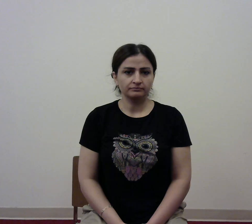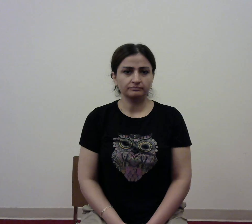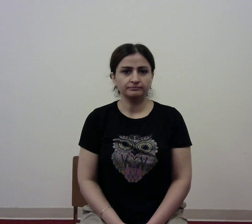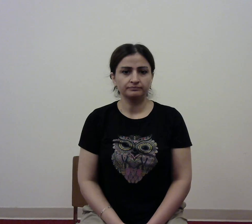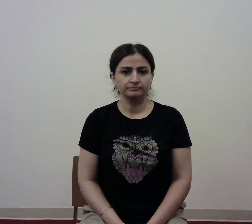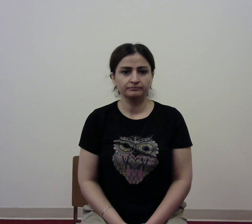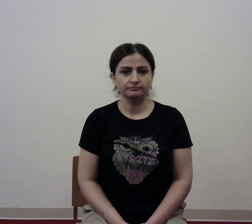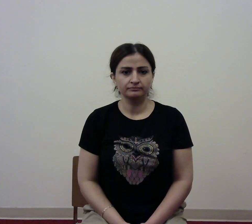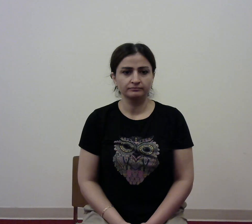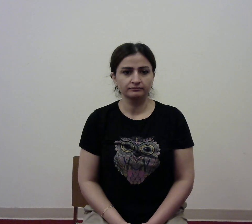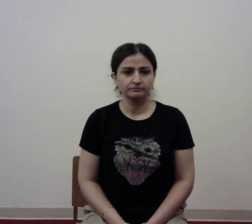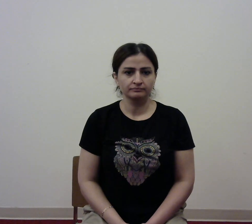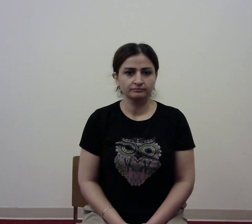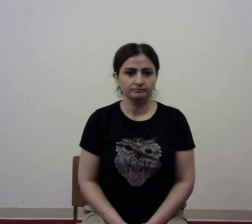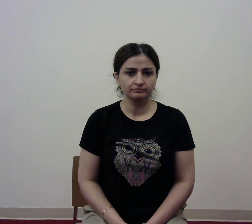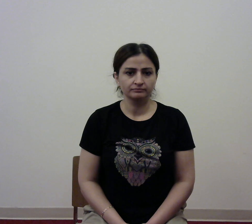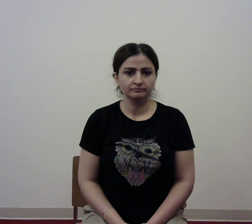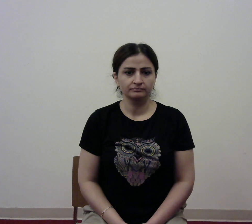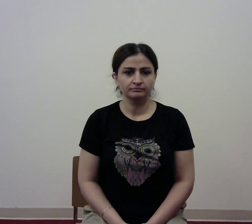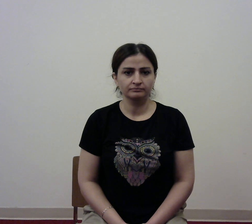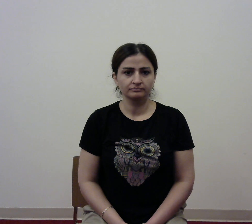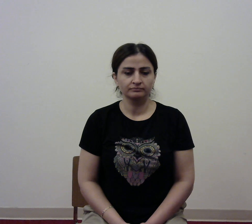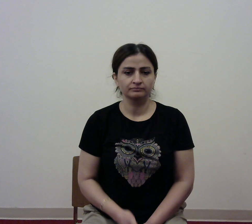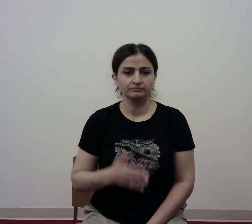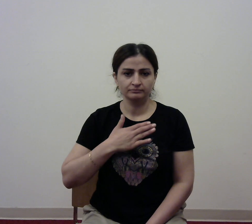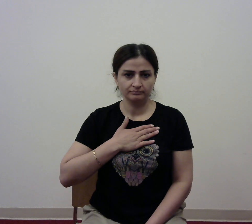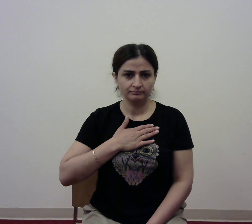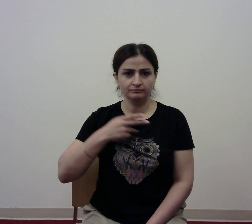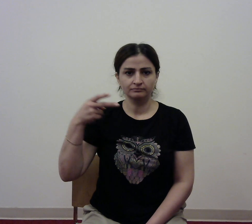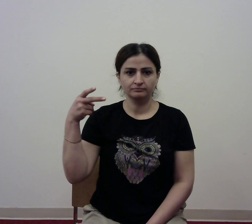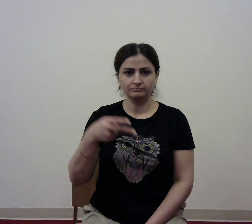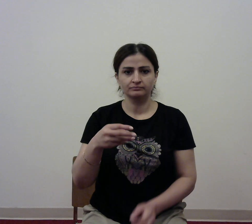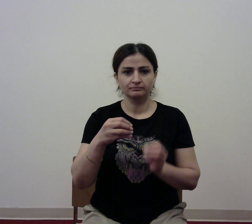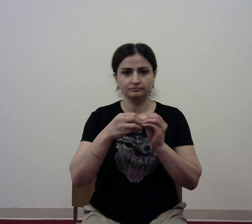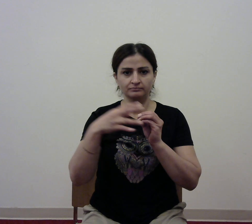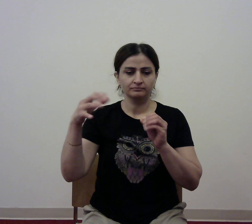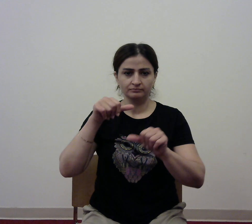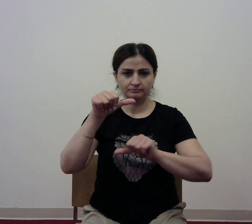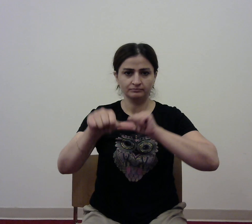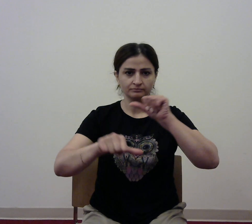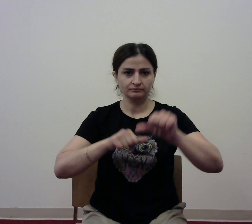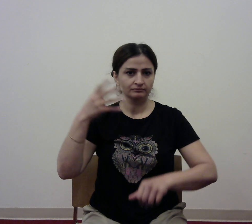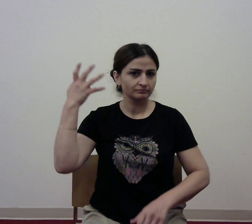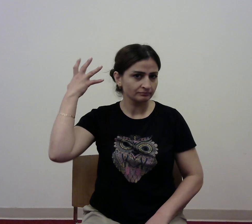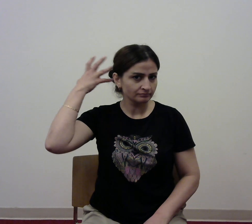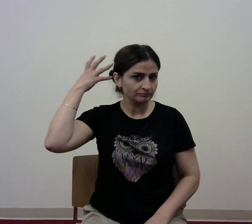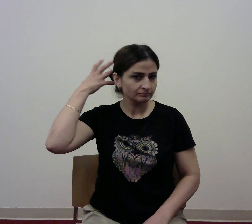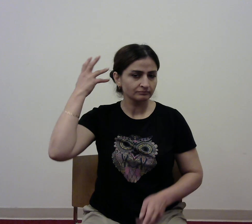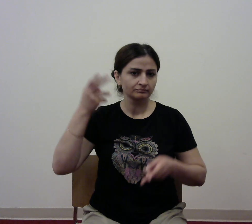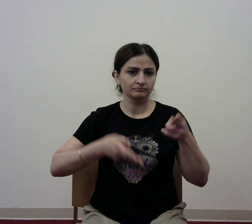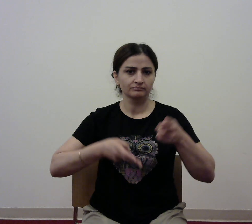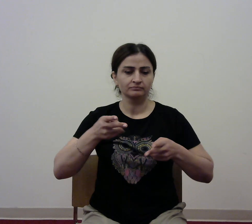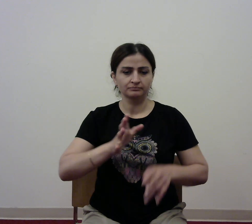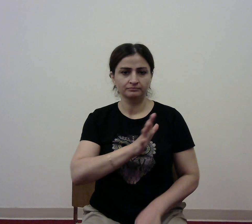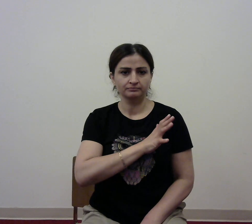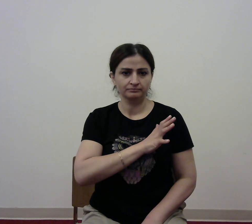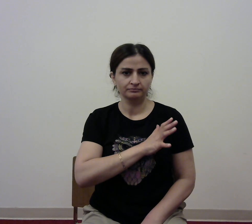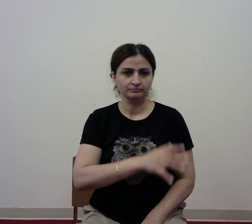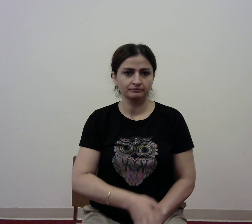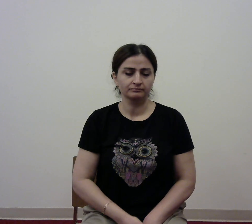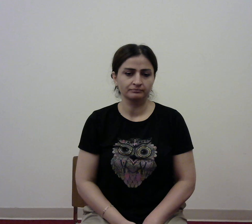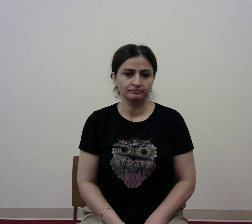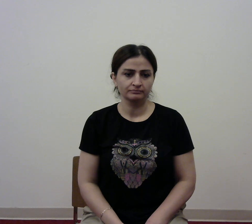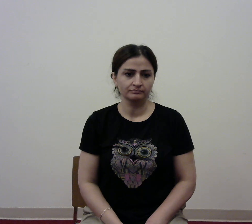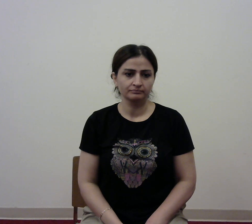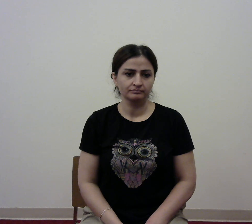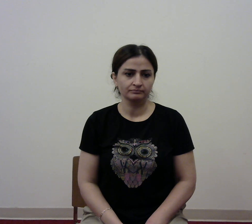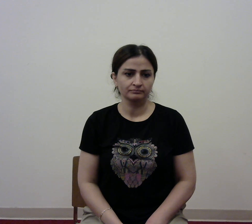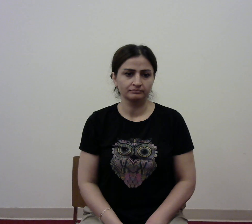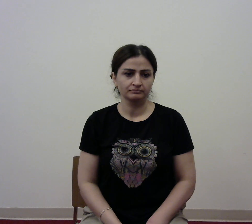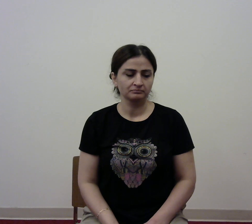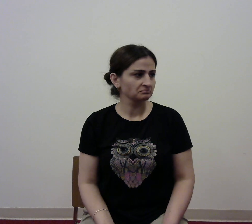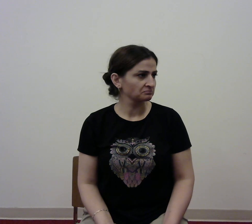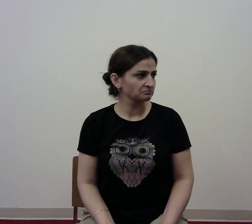Mən 2015-ci ildə koxlear implant əməliyyatı keçirmişəm